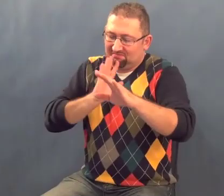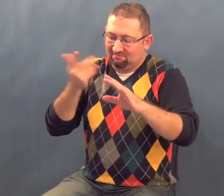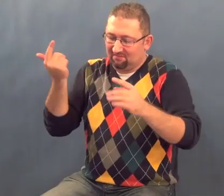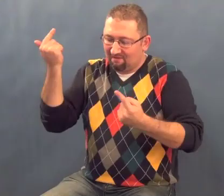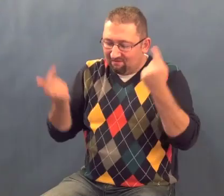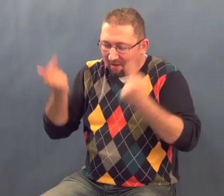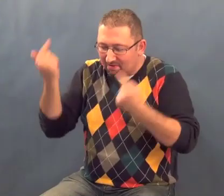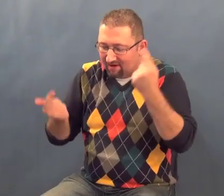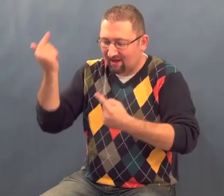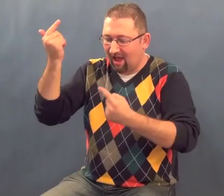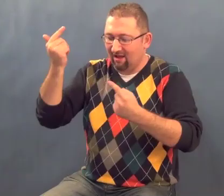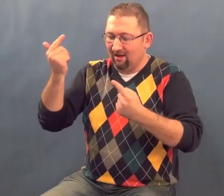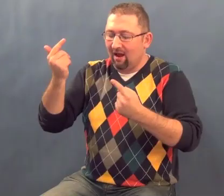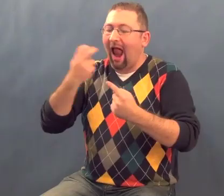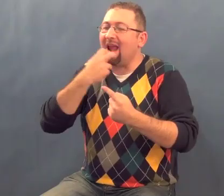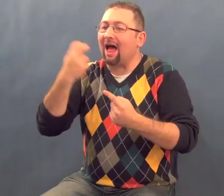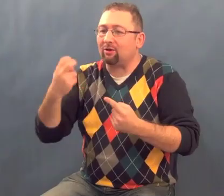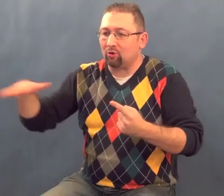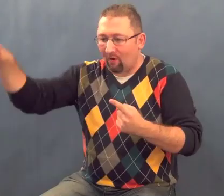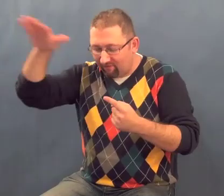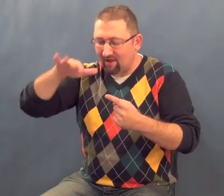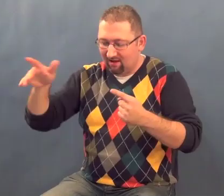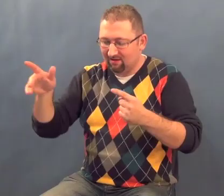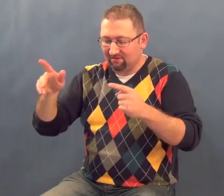To chyba fabryka, elektrownia.